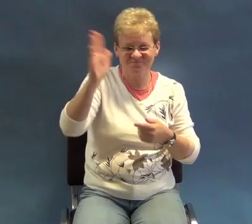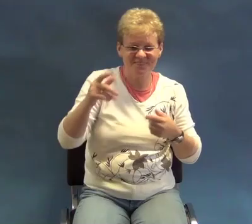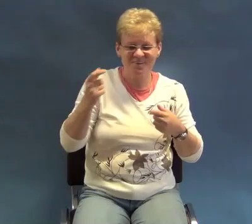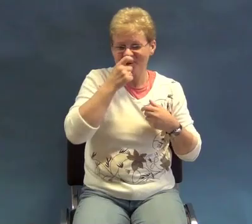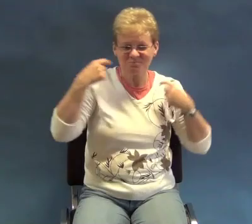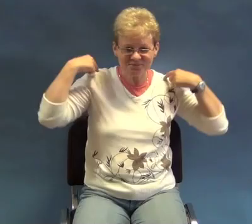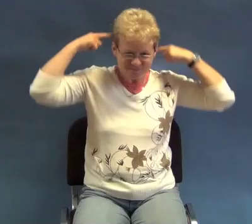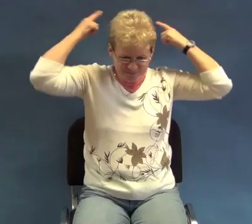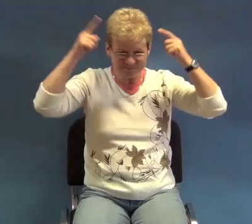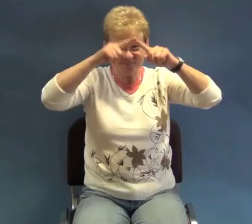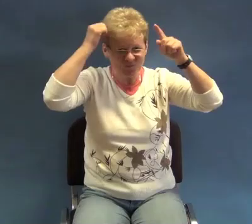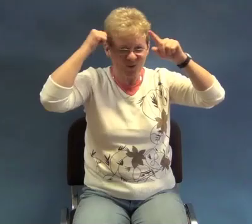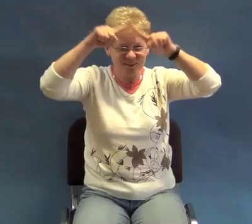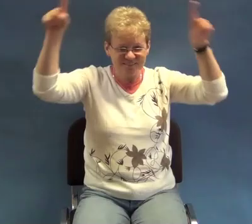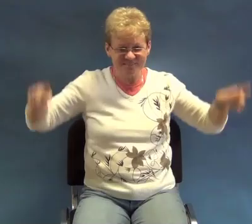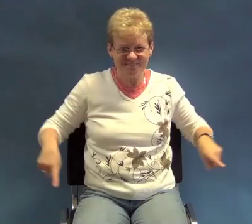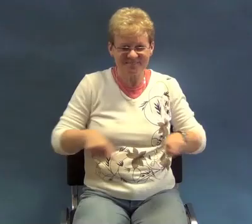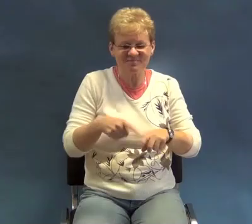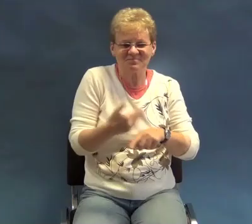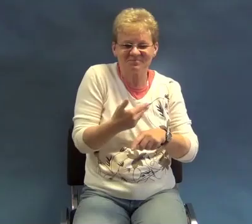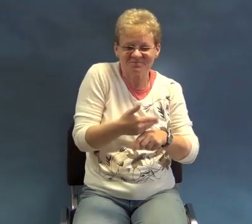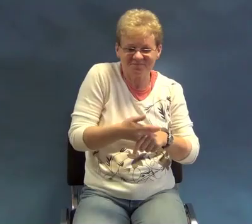Dlaczego Charlie Chaplin miał na plecach szybę?